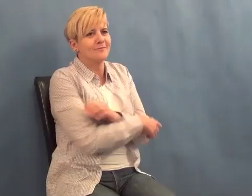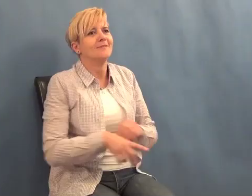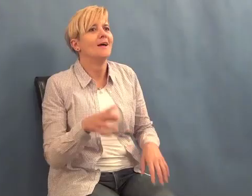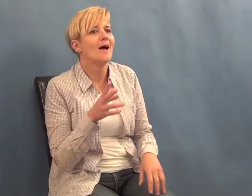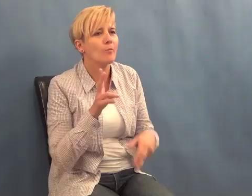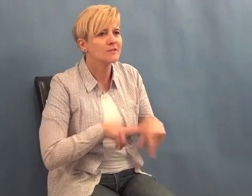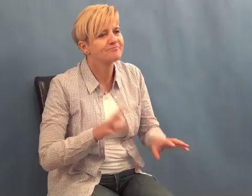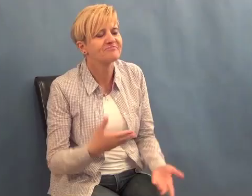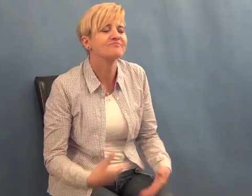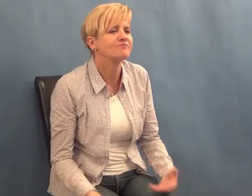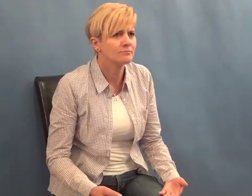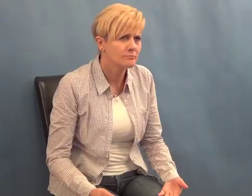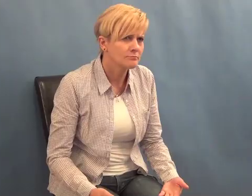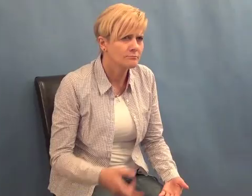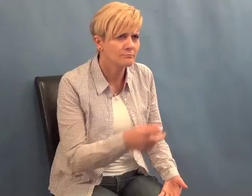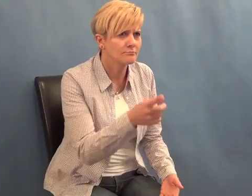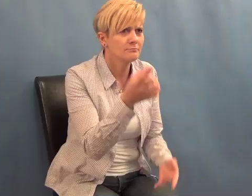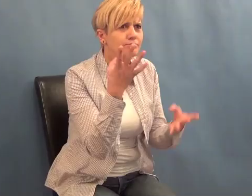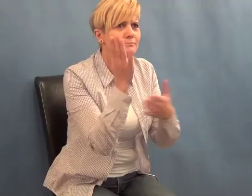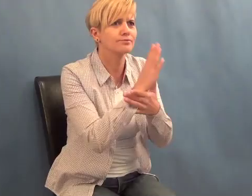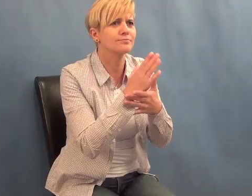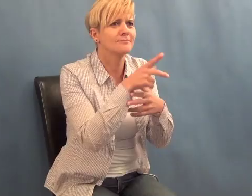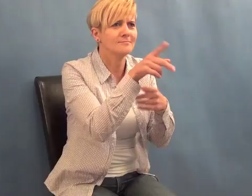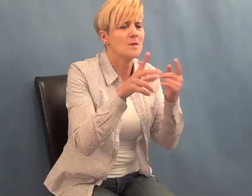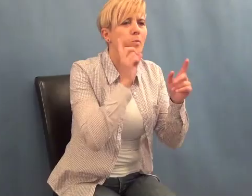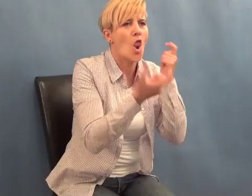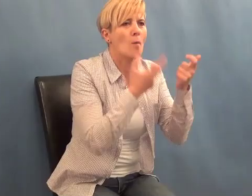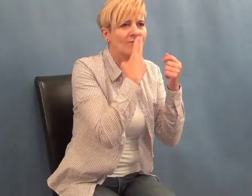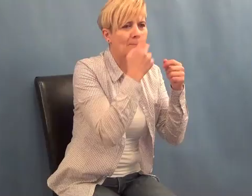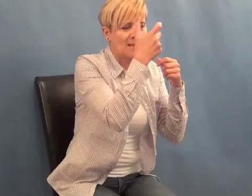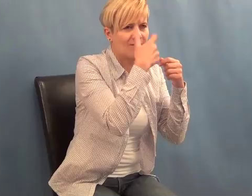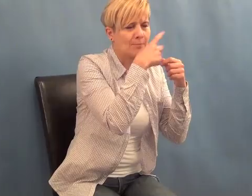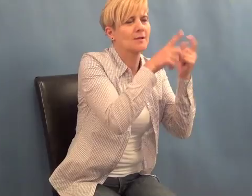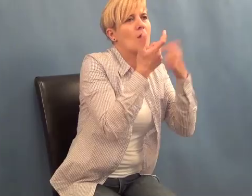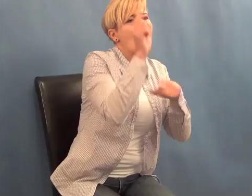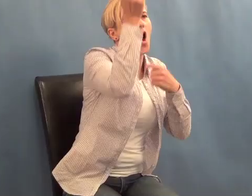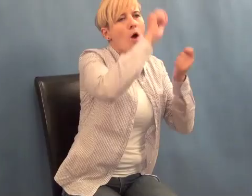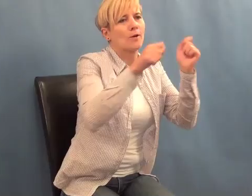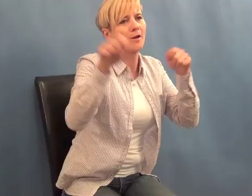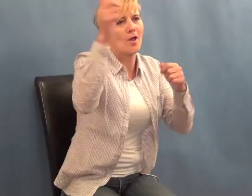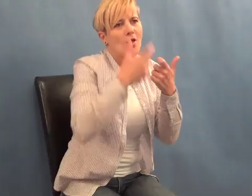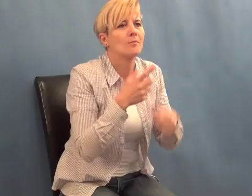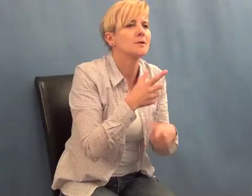Policjant macha ręką i idzie, widzi rozbite okno, a mężczyzna - Charlie Chaplin robi coś przy oknie.